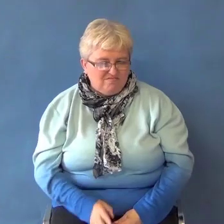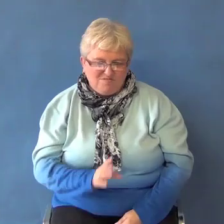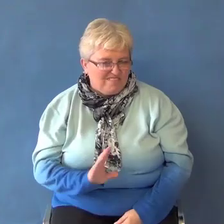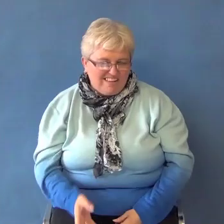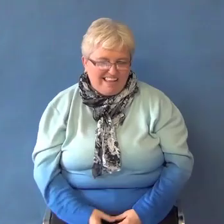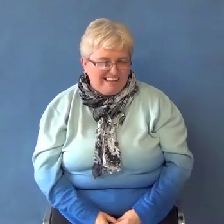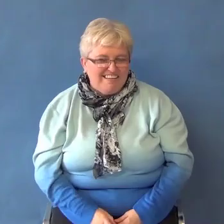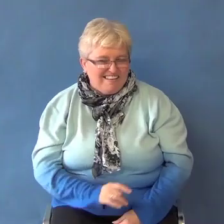Nie.